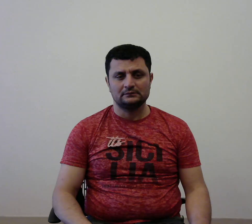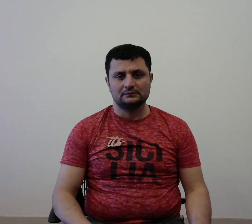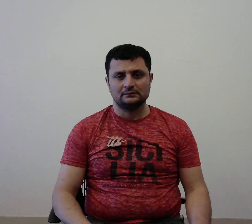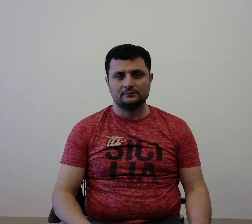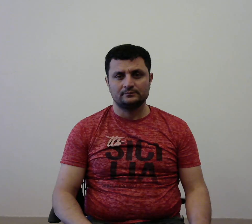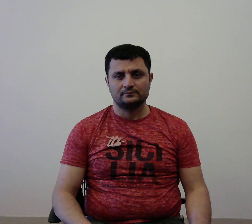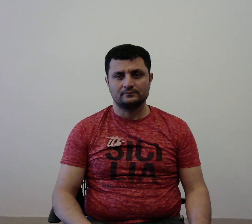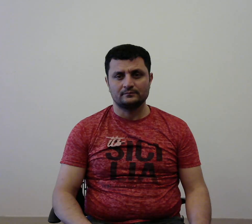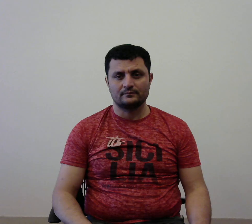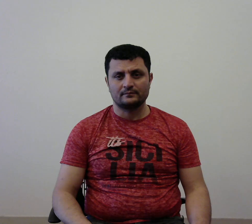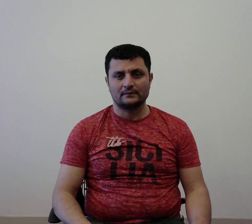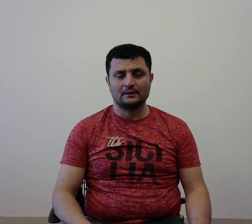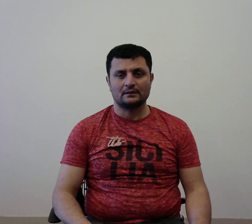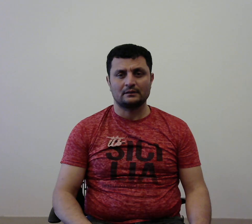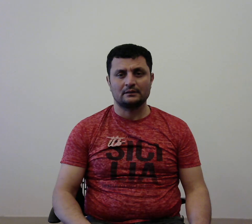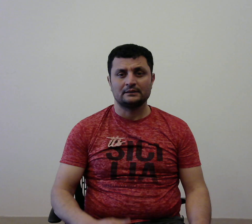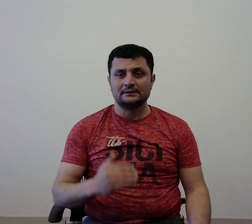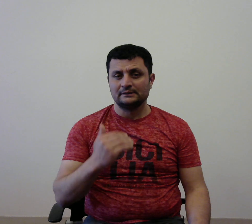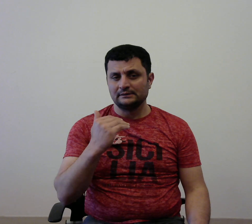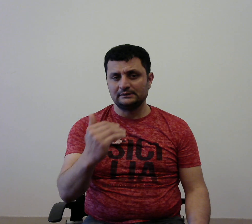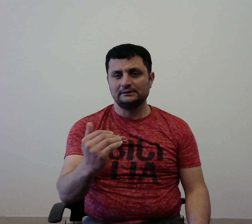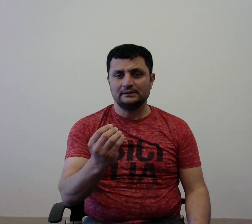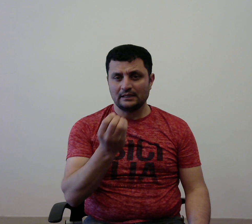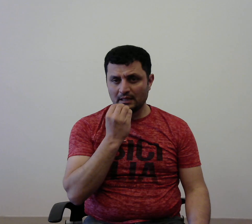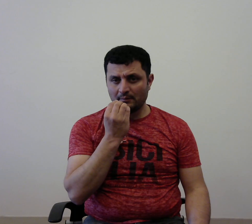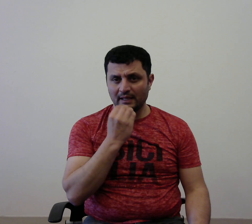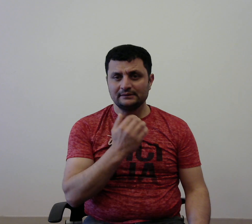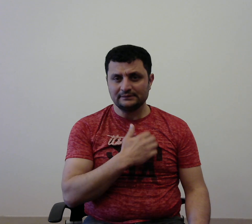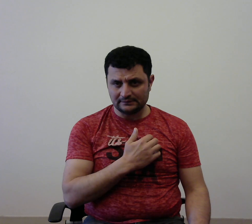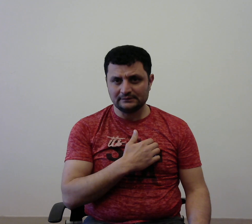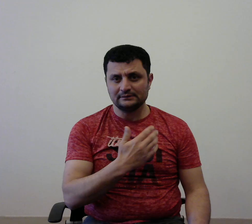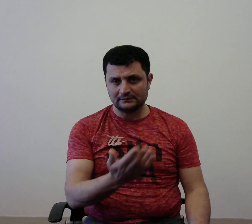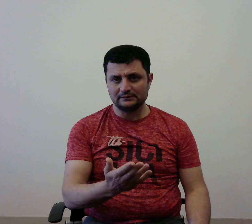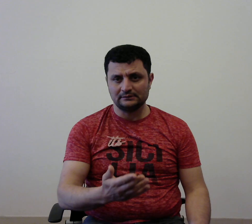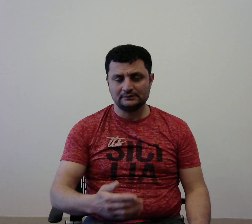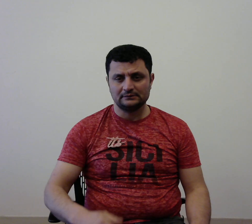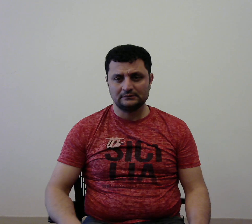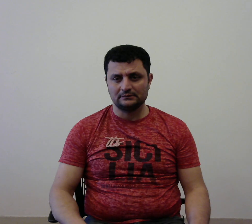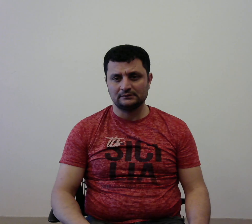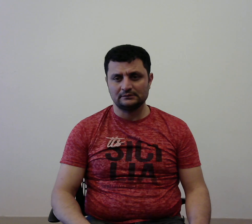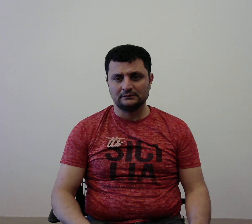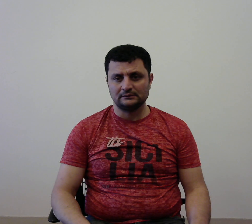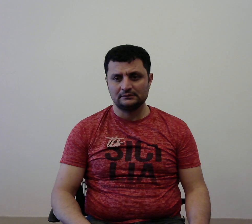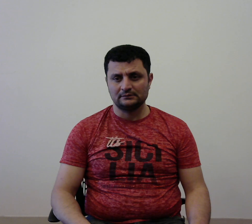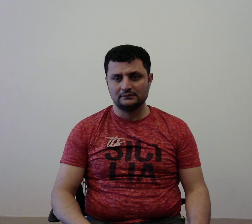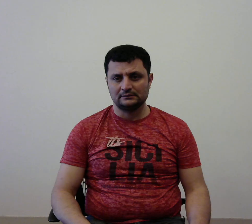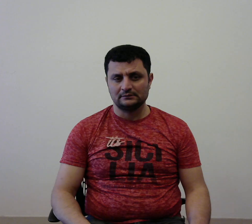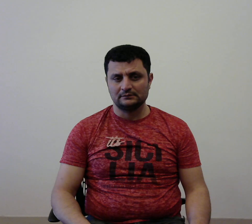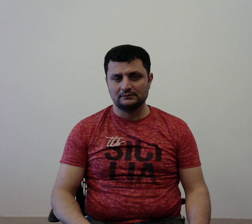Siz yemək istəyirsiniz?